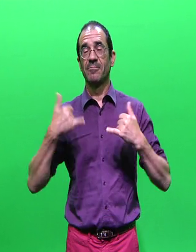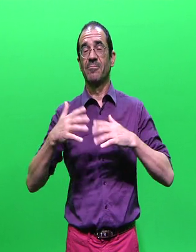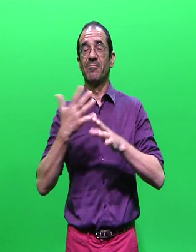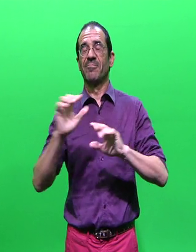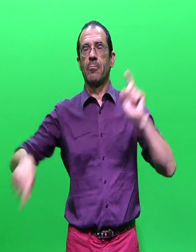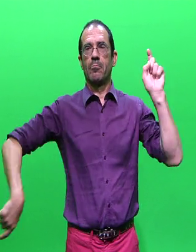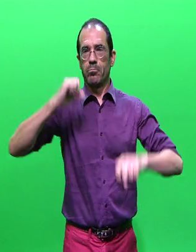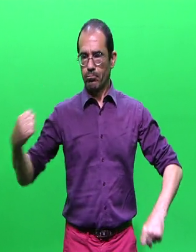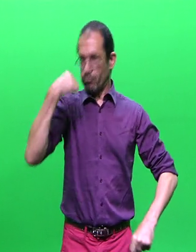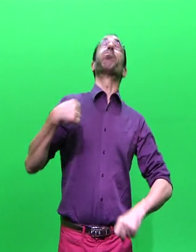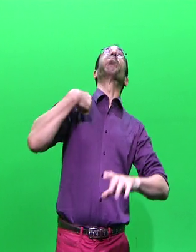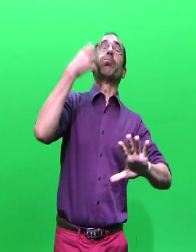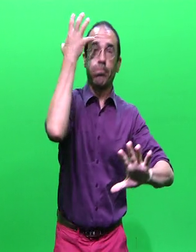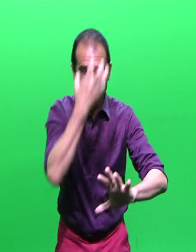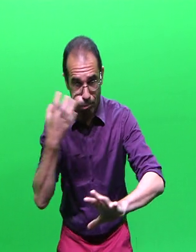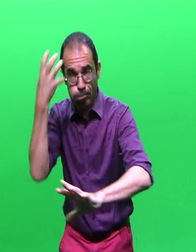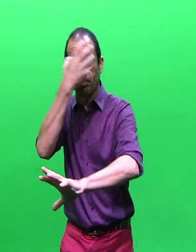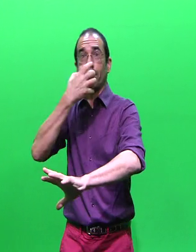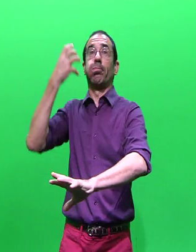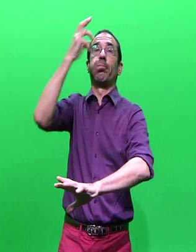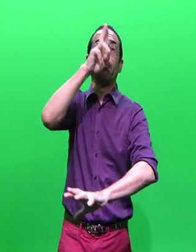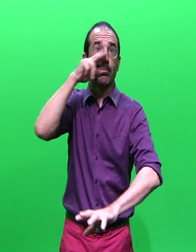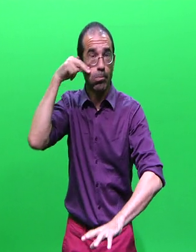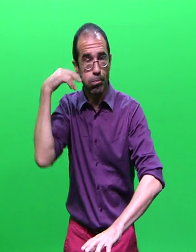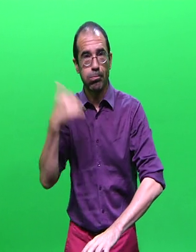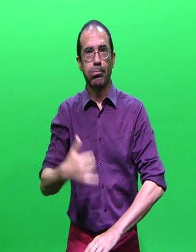Estava jugant a futbol i em van donar una patada a l'ull. Em cremava tota la cara i em va sortir un blau a l'ull.